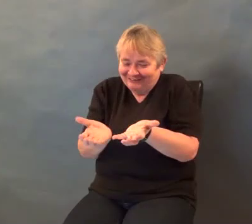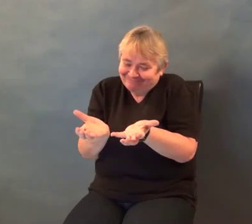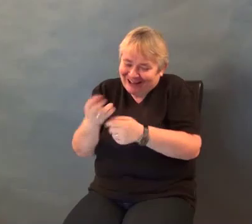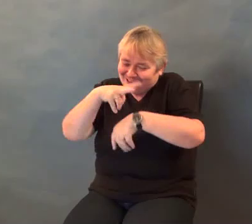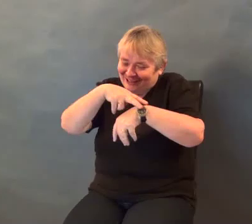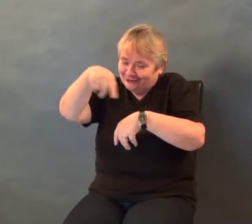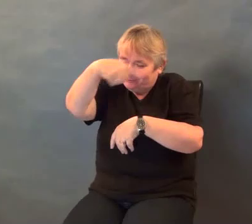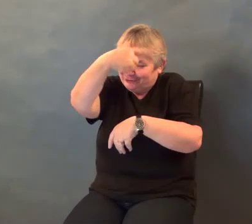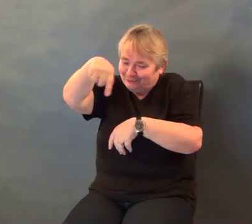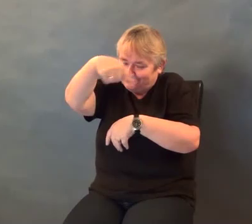Wahadło zegara ruszało się.